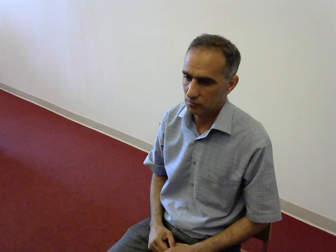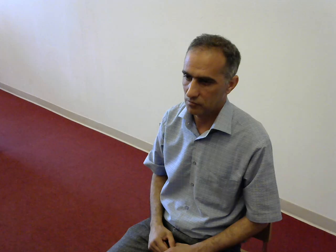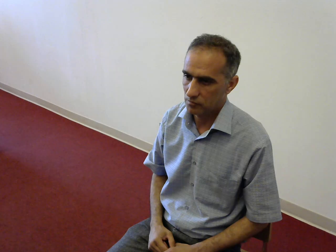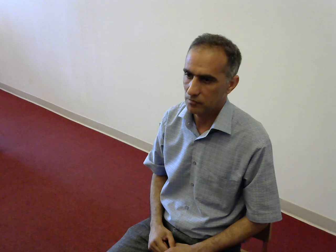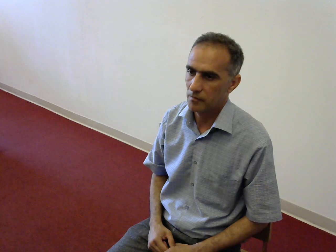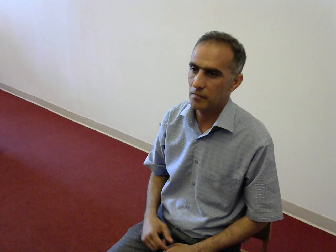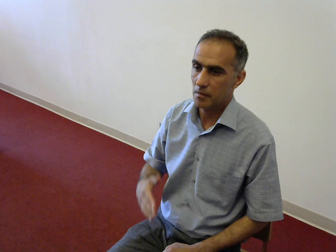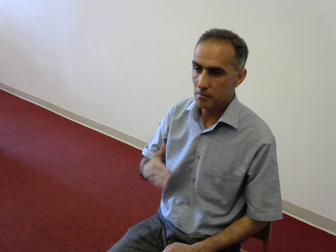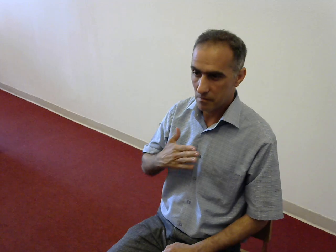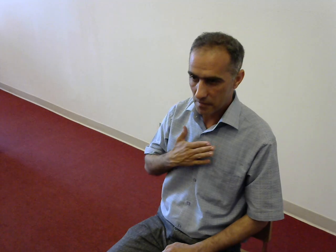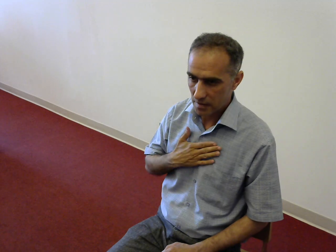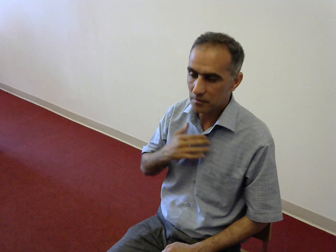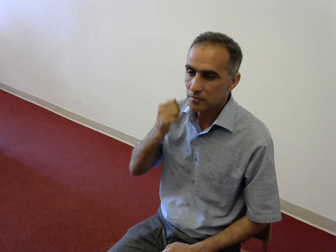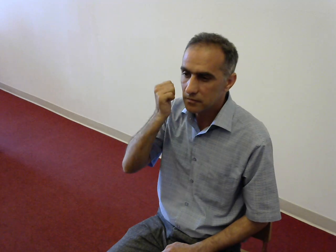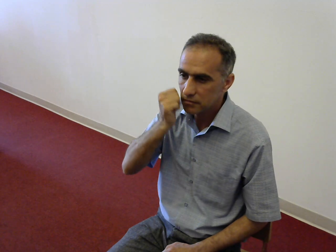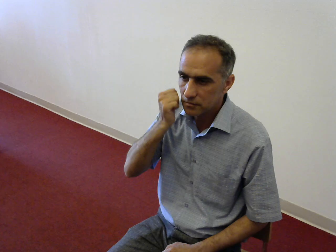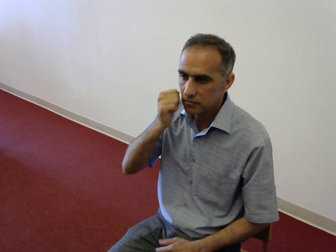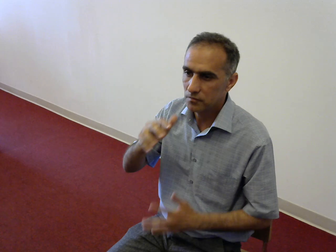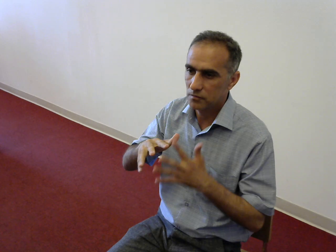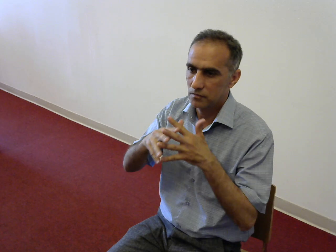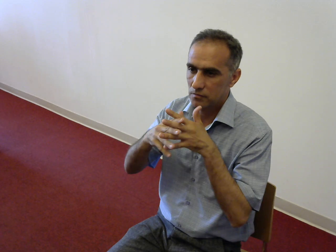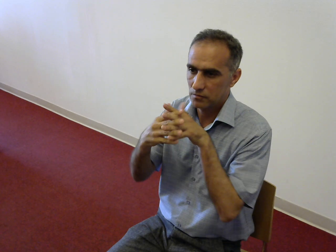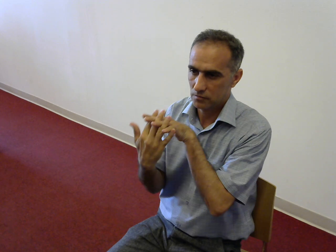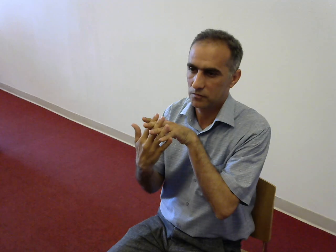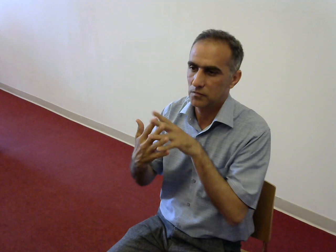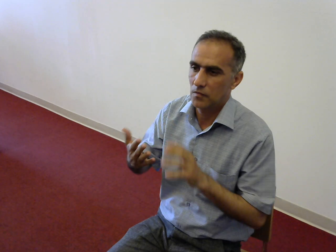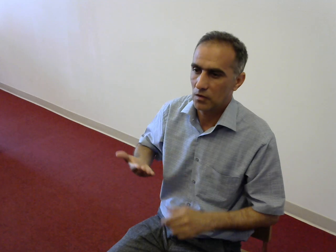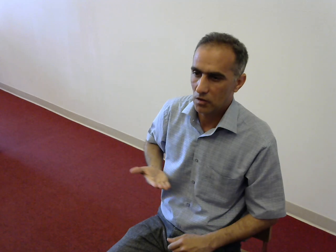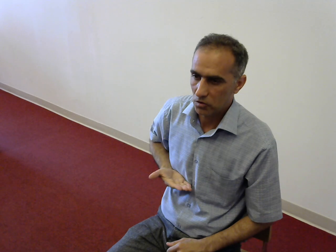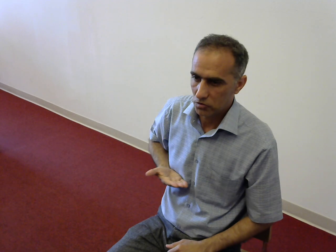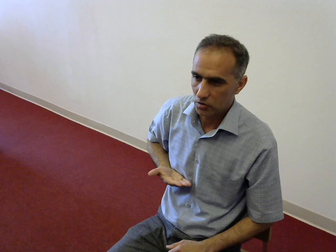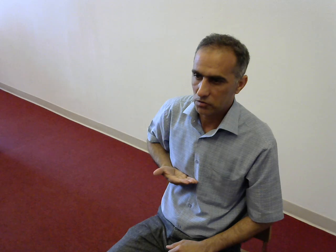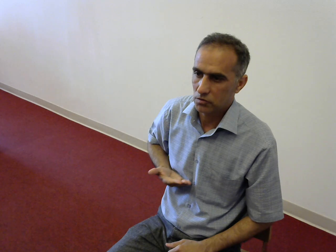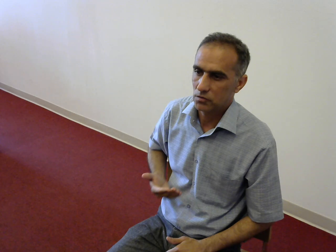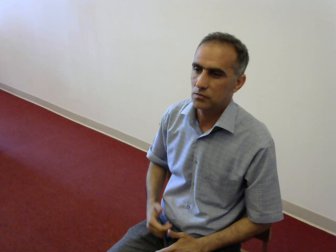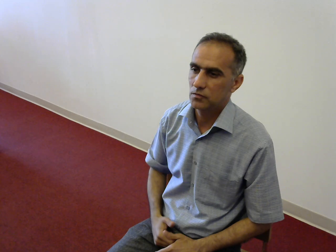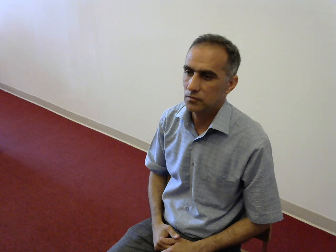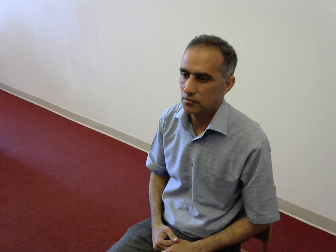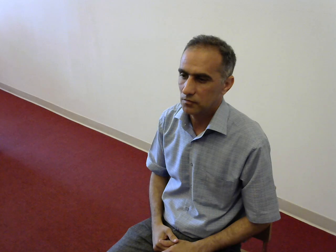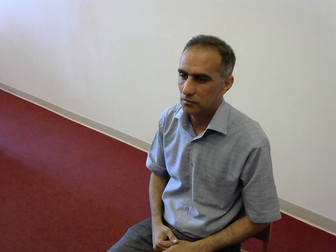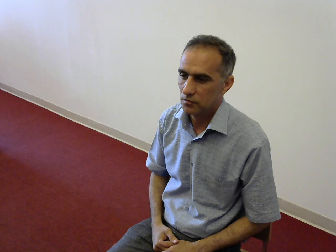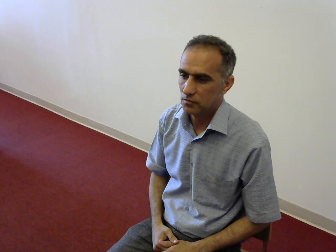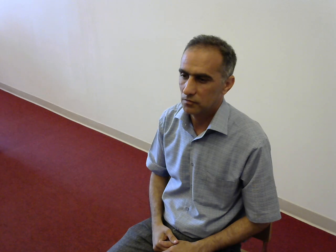Mənim nənəm kənddə yaşayır